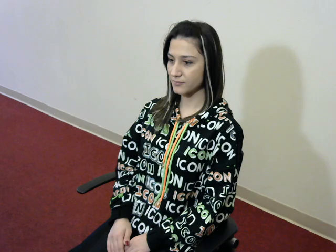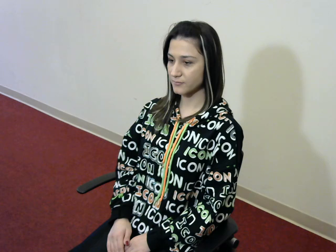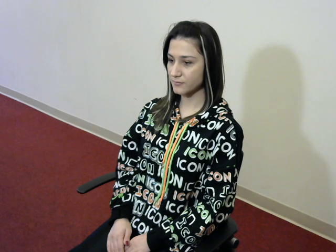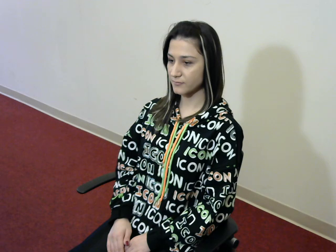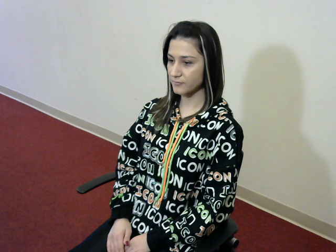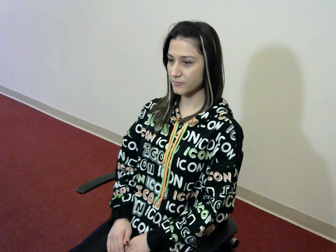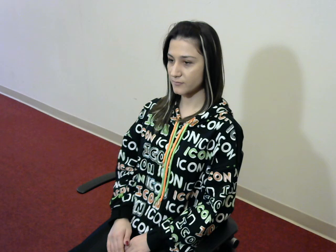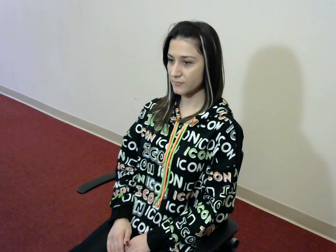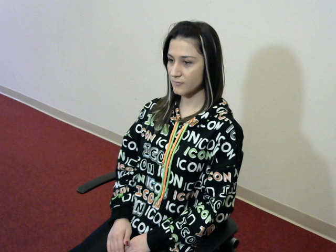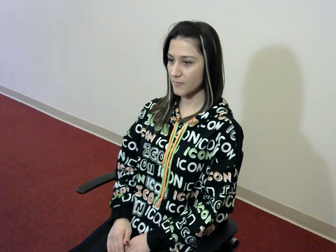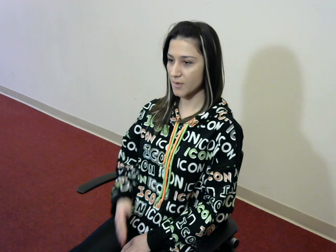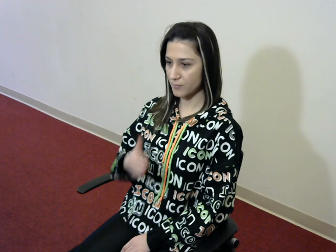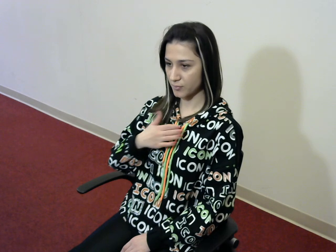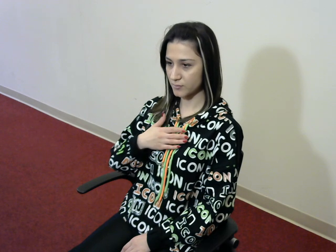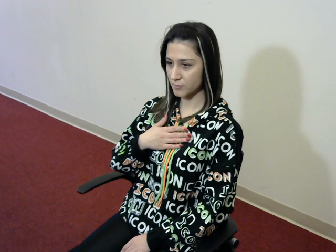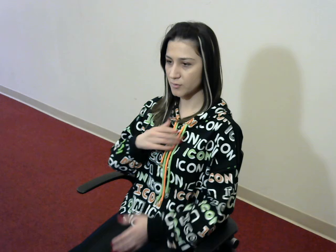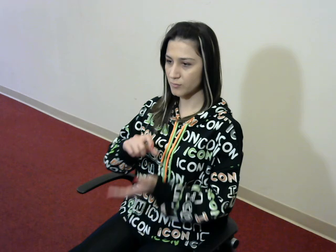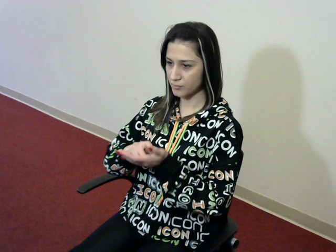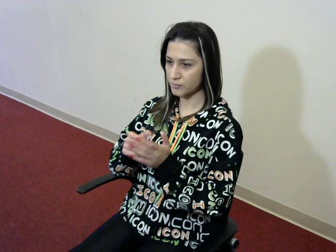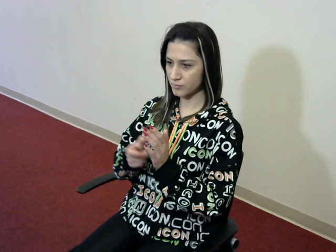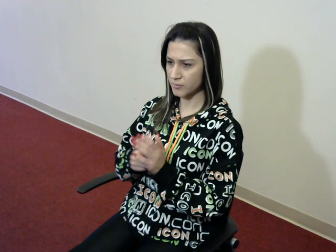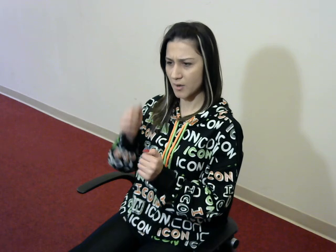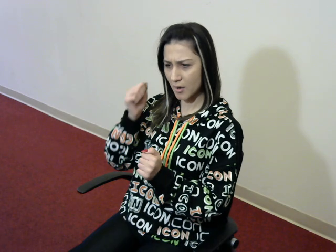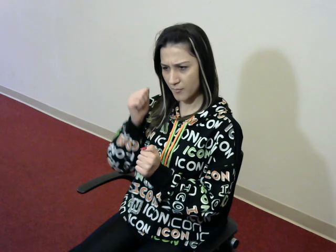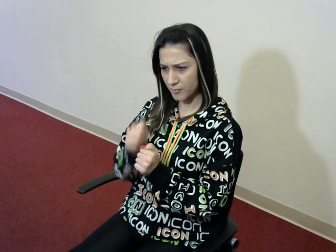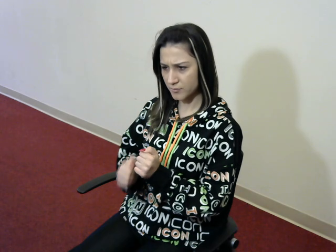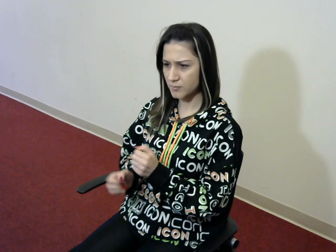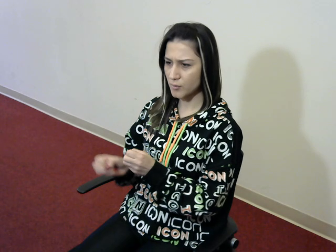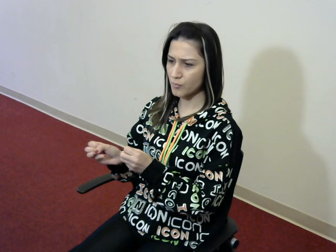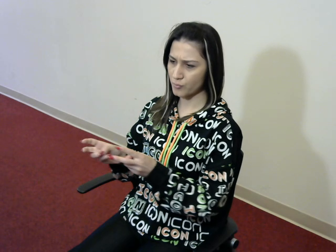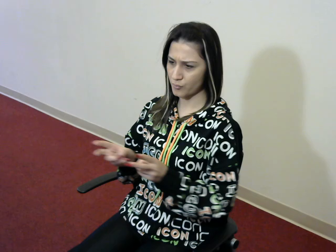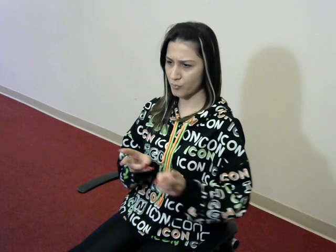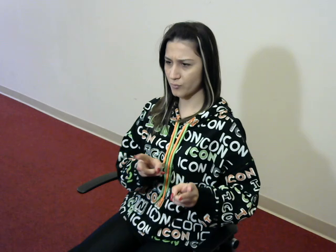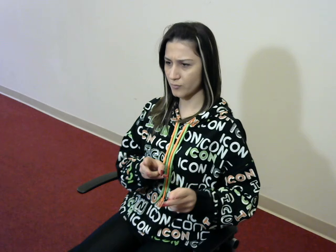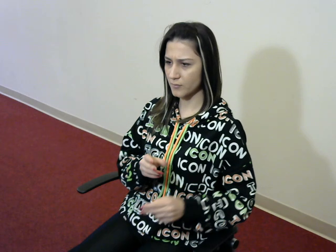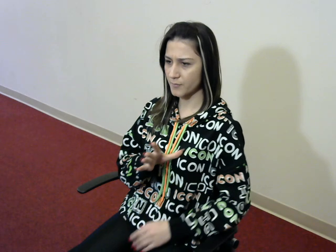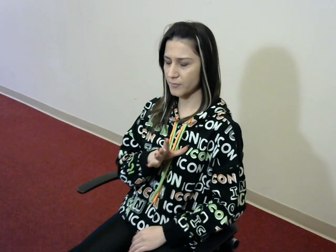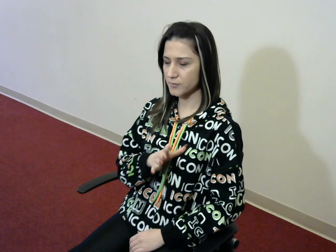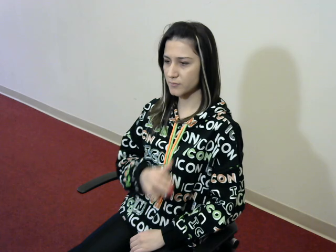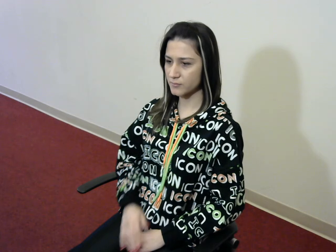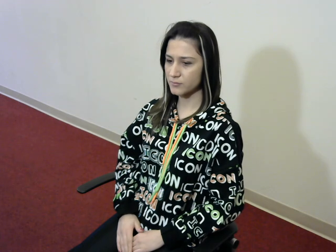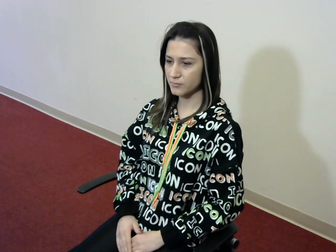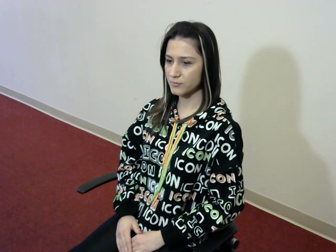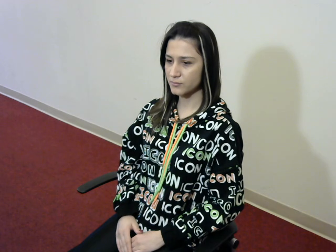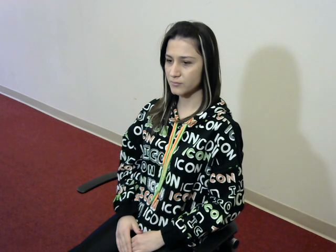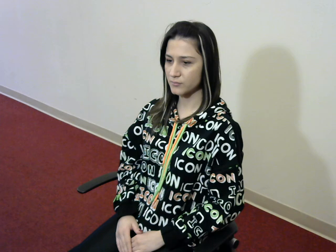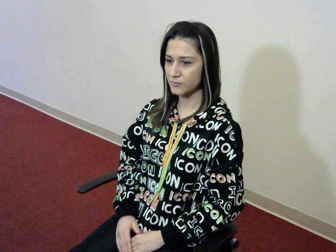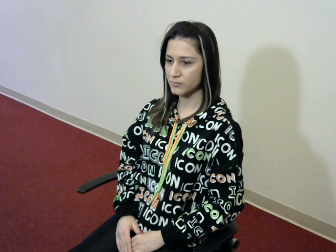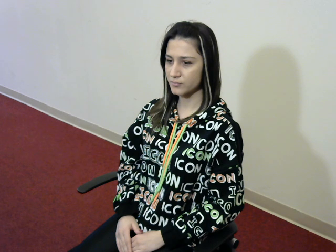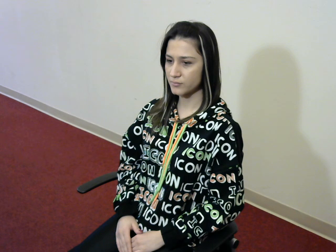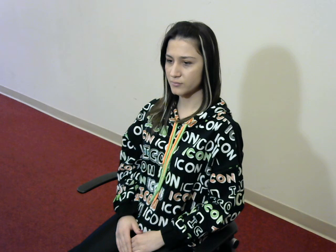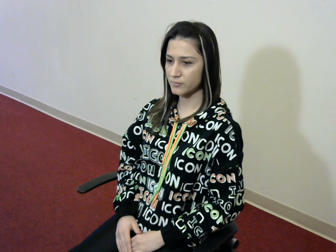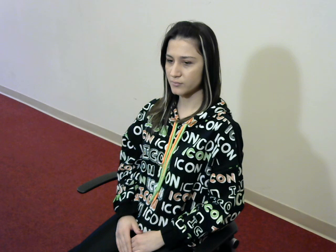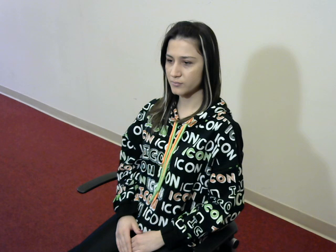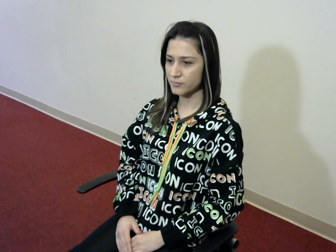Mənim otağım həmişə səliqəli olur